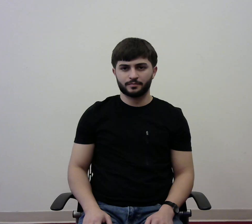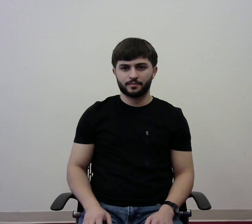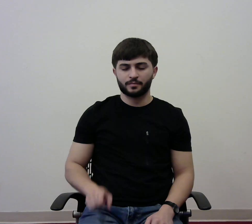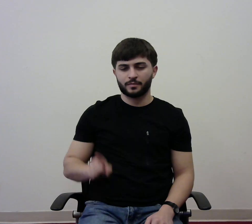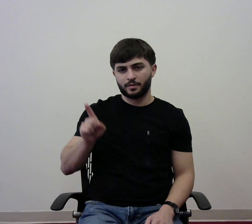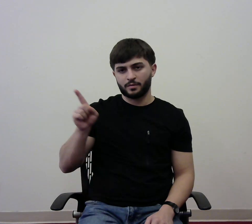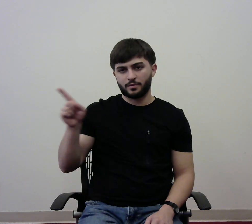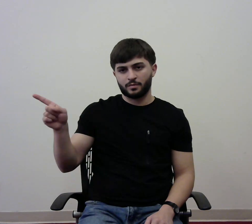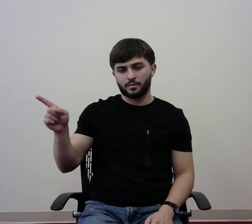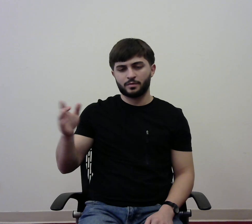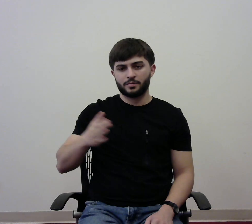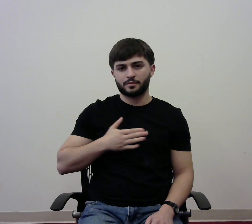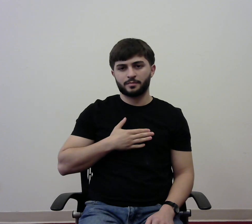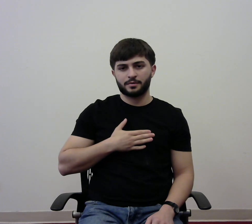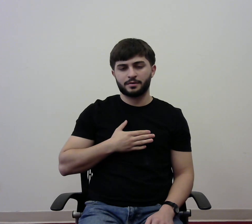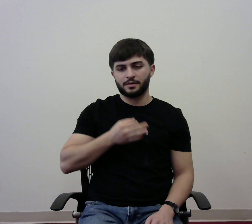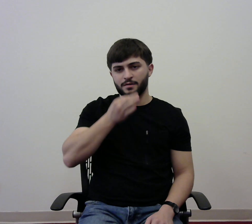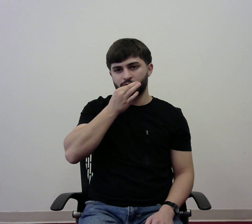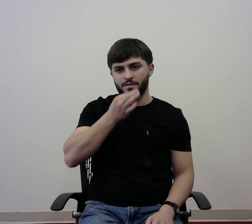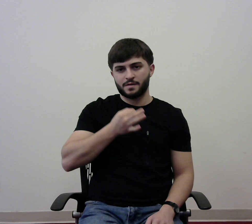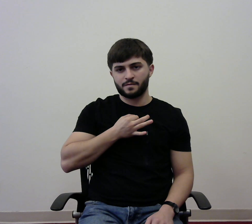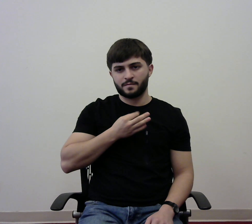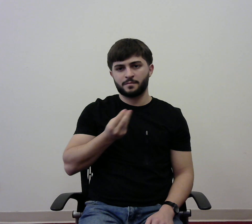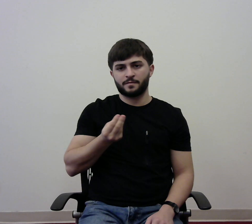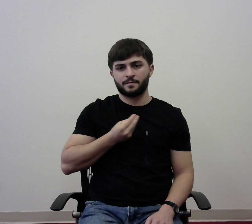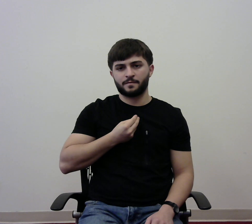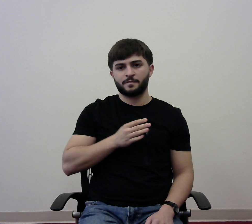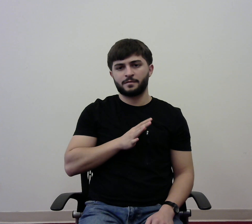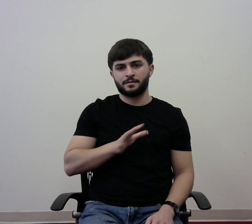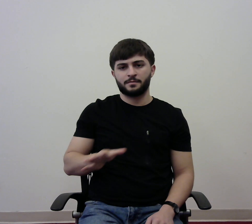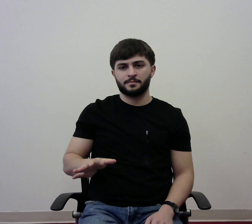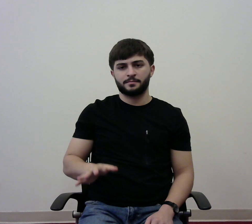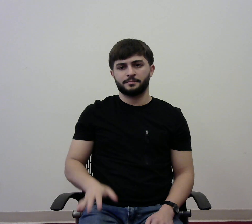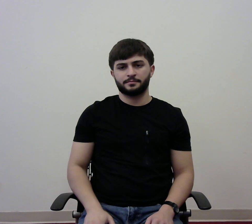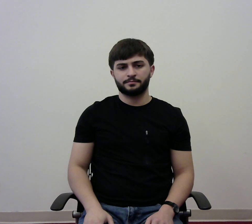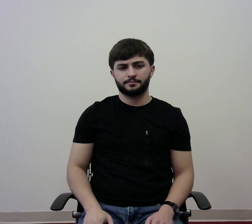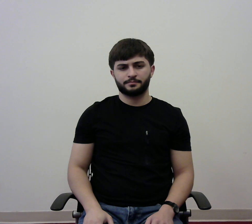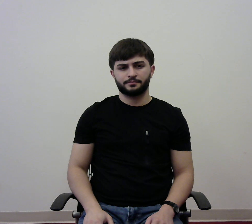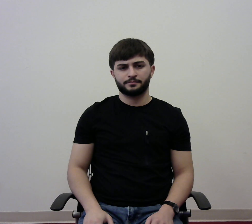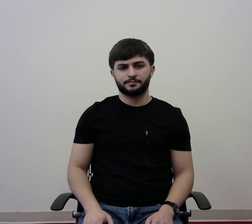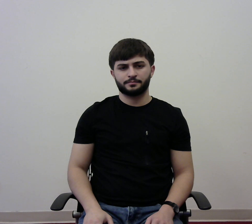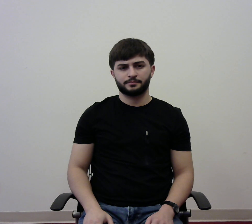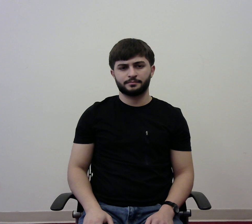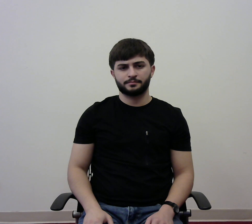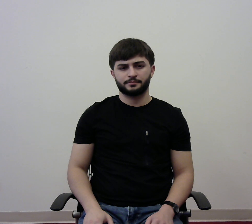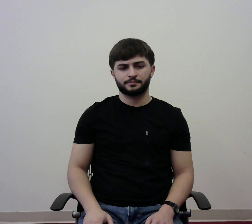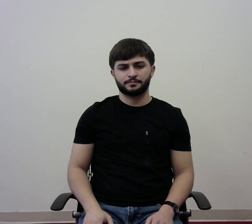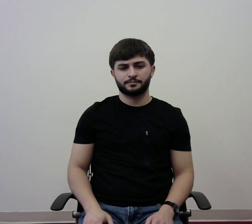O mənə cavab verməyib